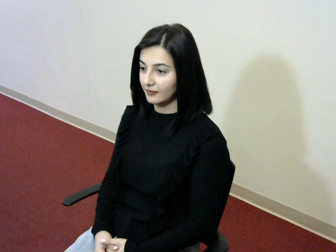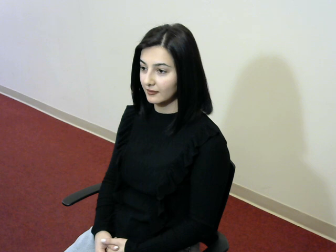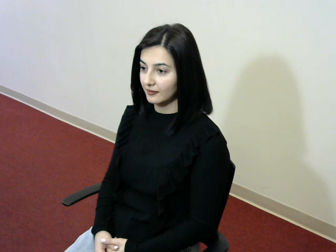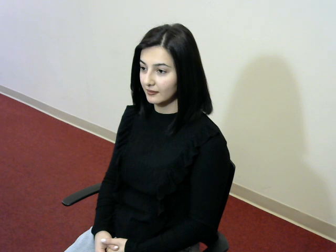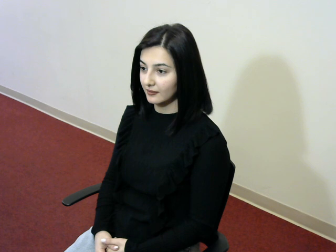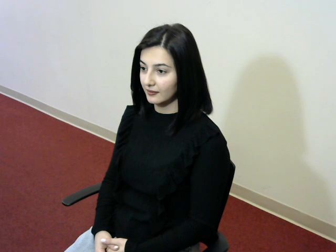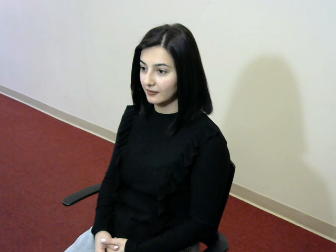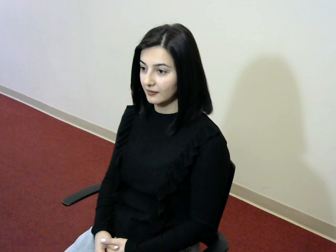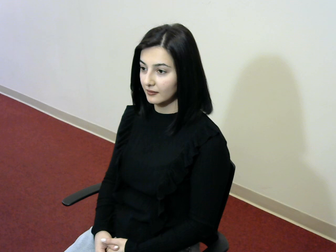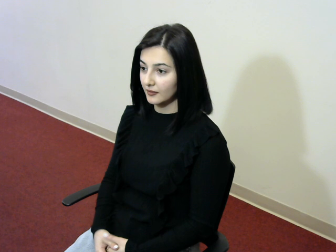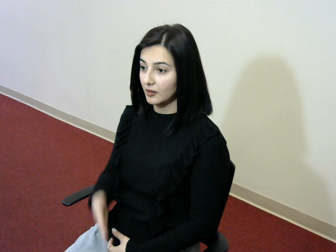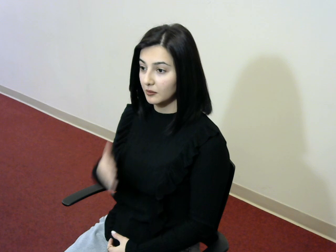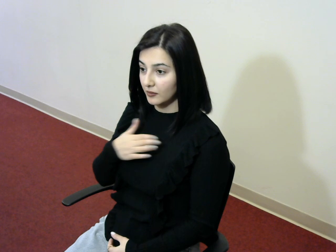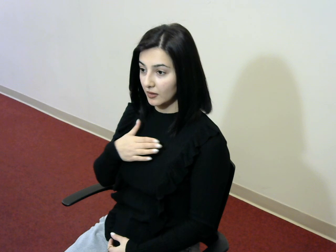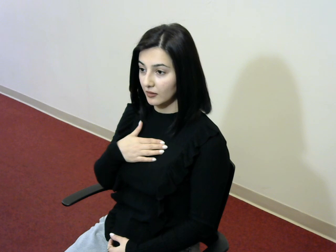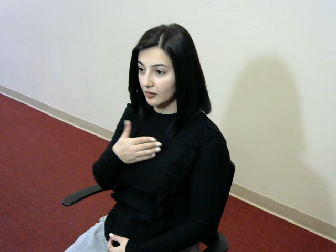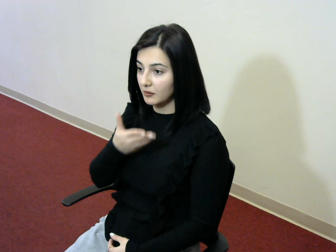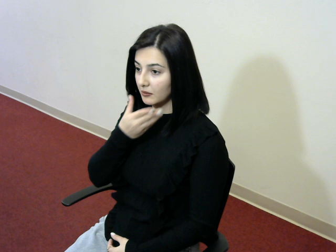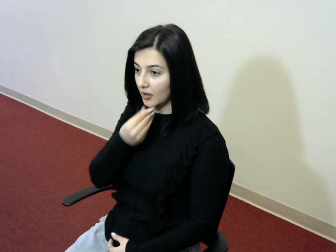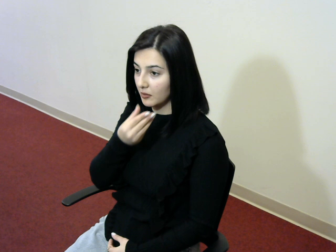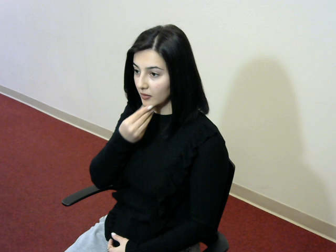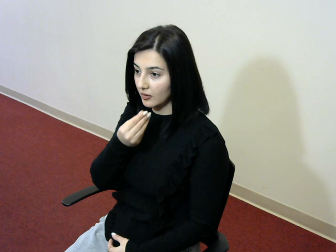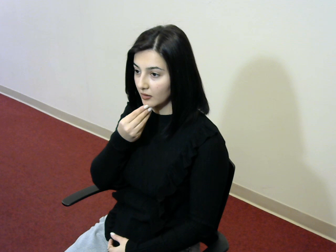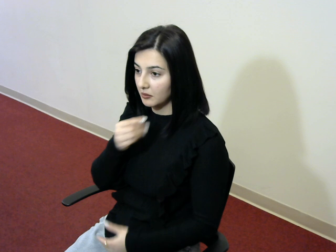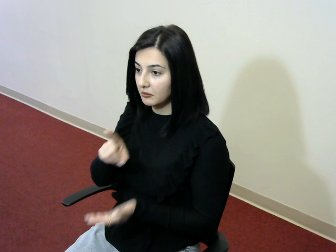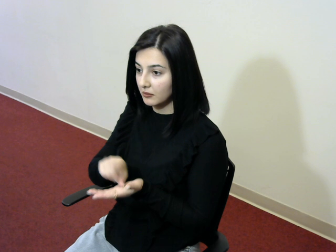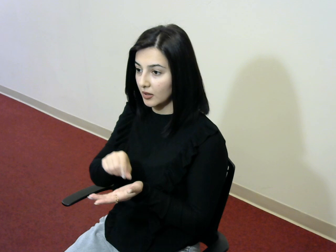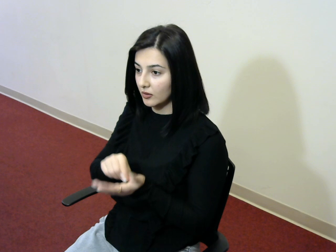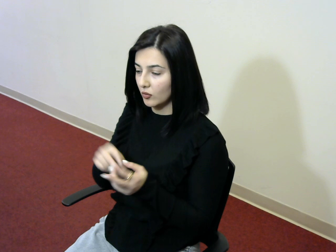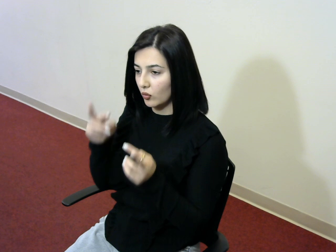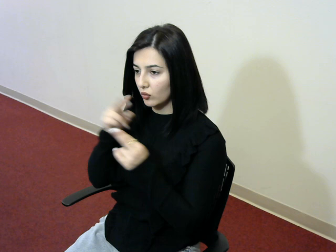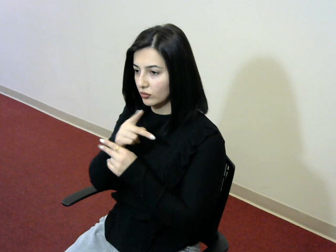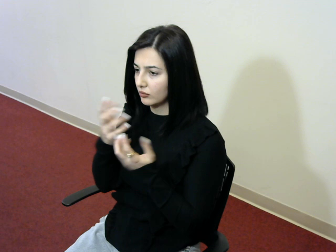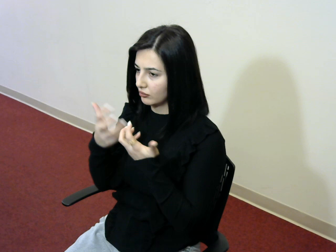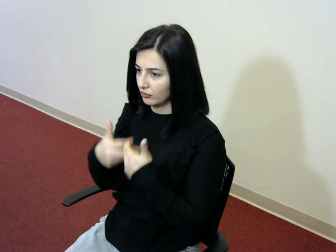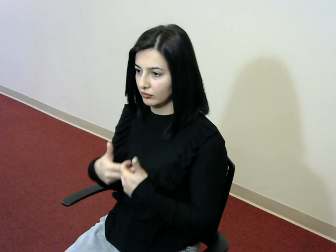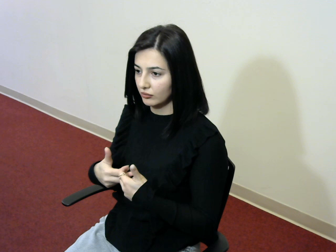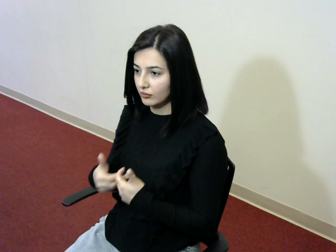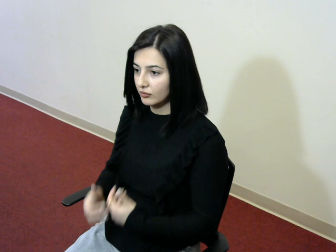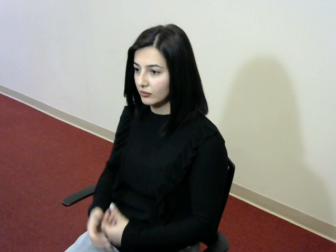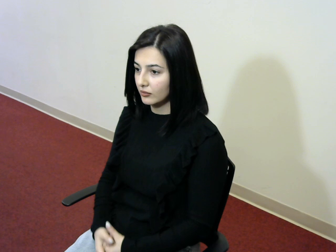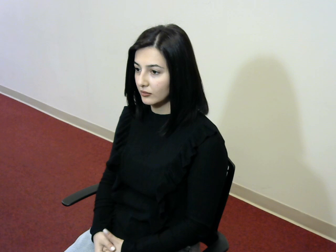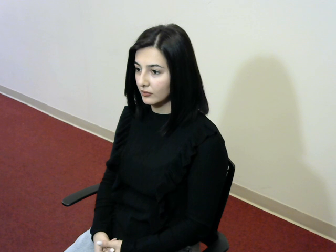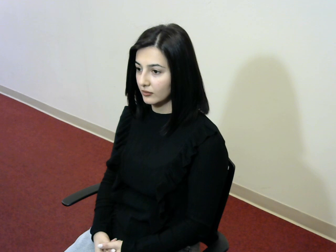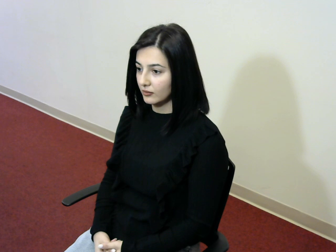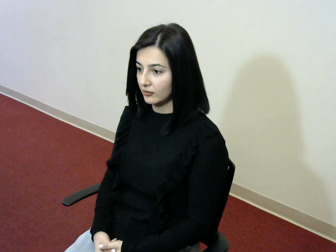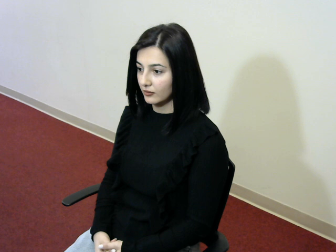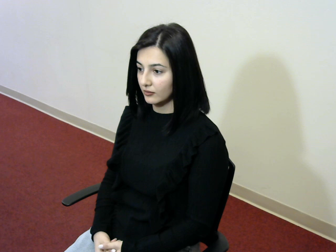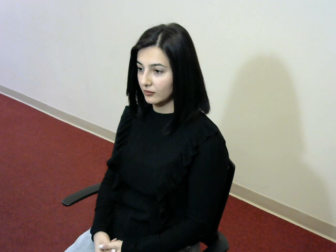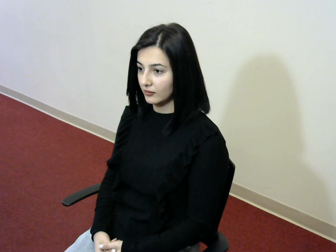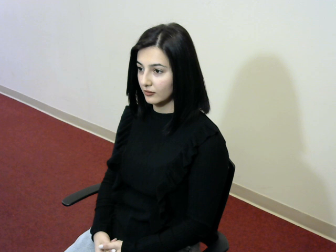Mənim babamın pensiyasını səhv hesablayıblar